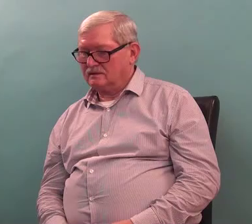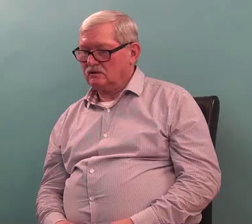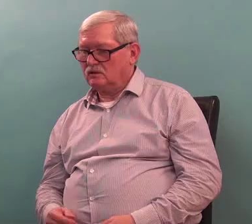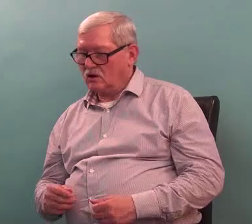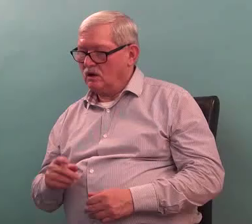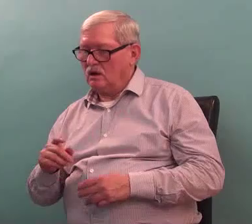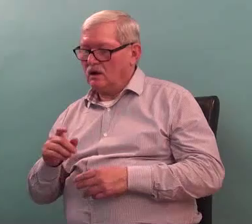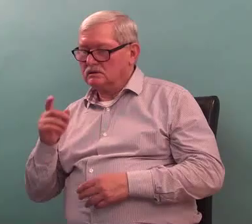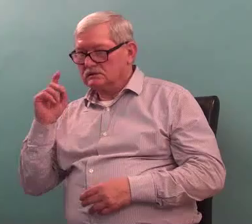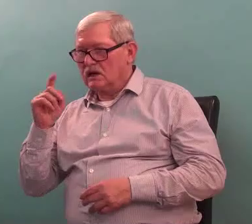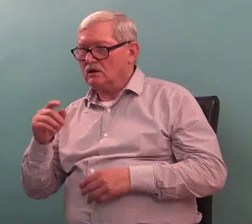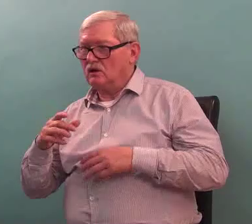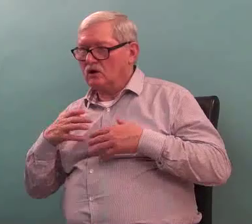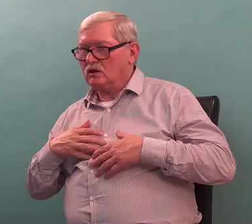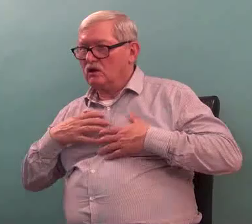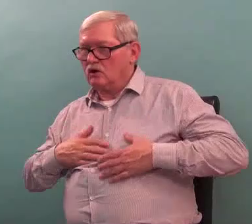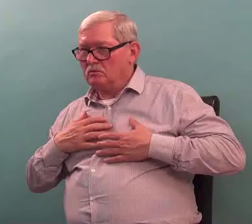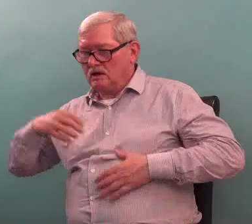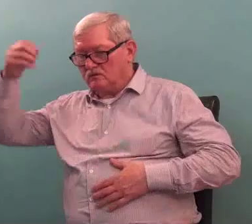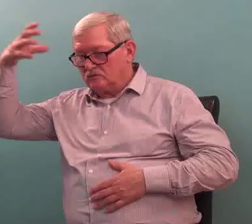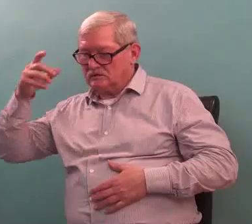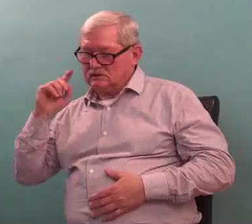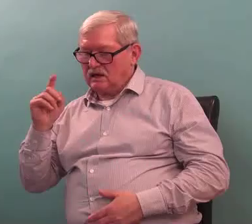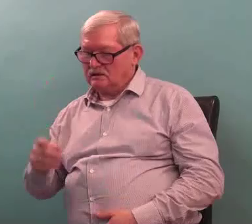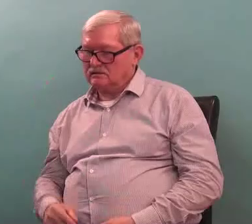Zakaz mycia się pod prysznicem.